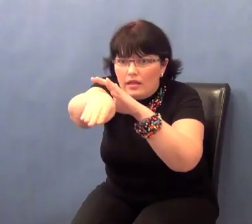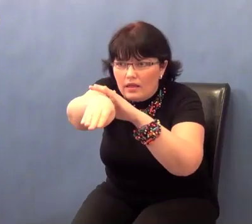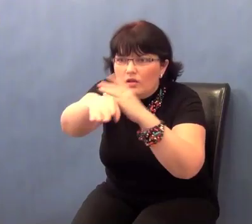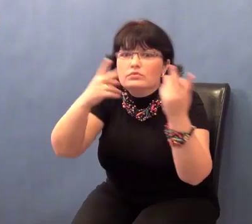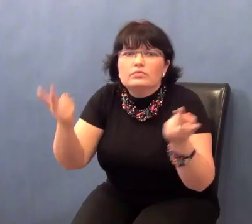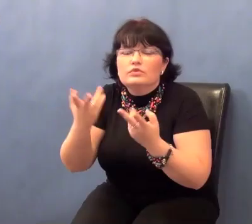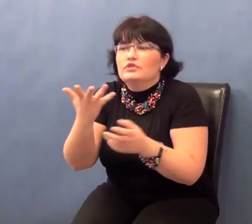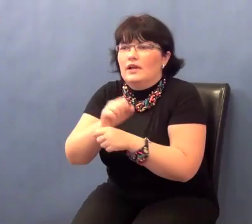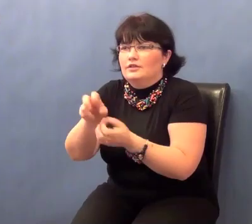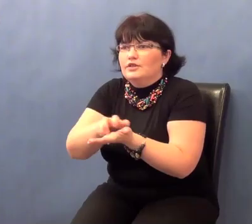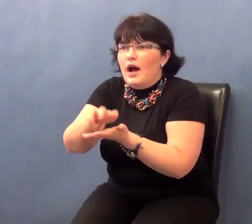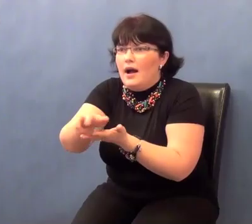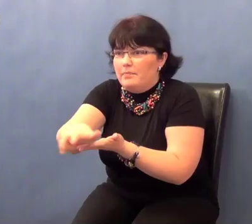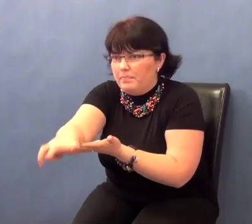Szukał gdzie jest żaba.